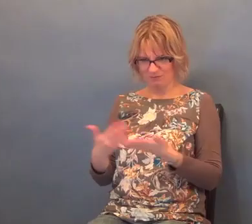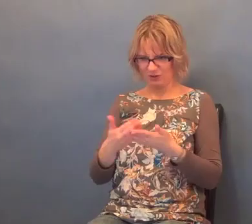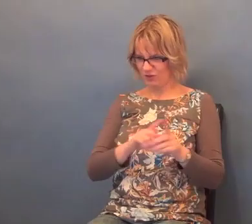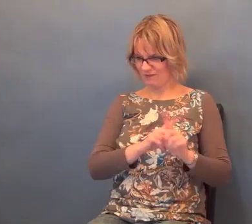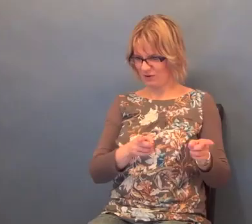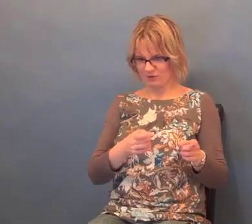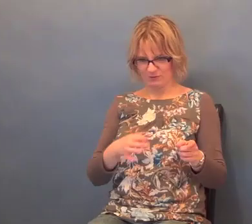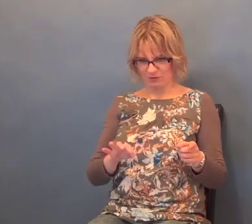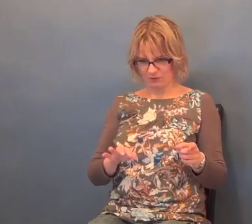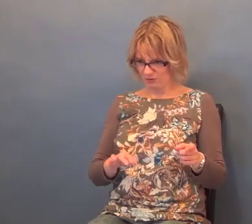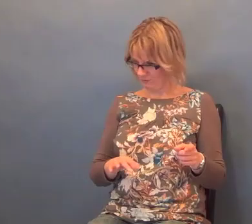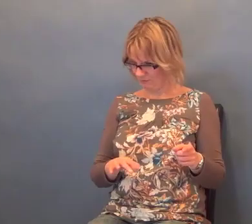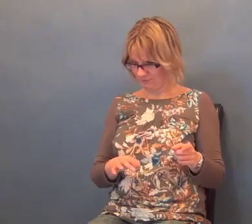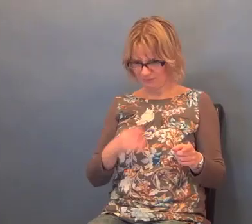Dlaczego tu nie wolno, a tu wolno?